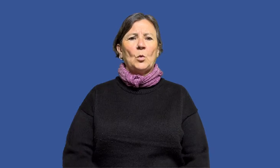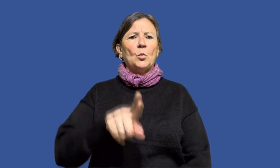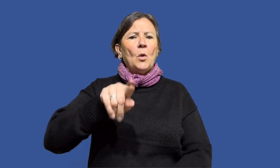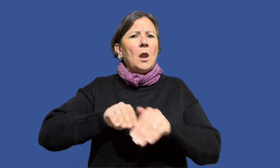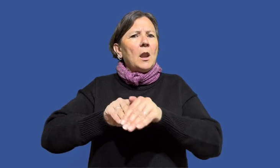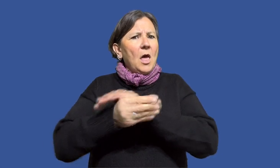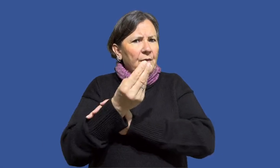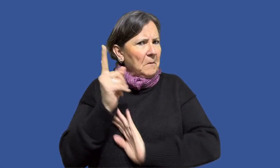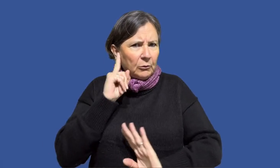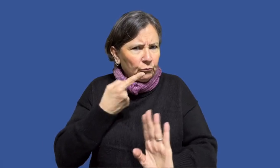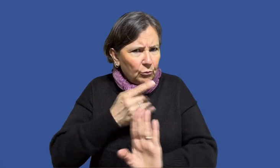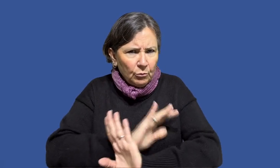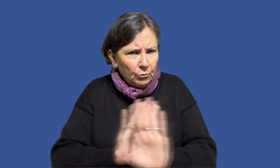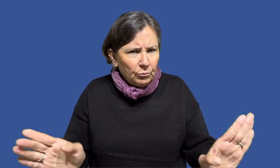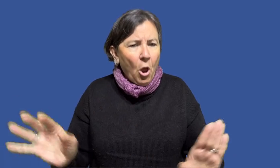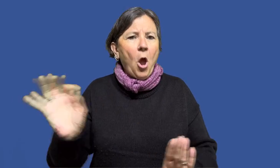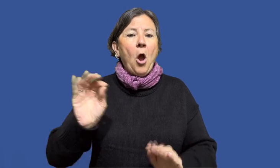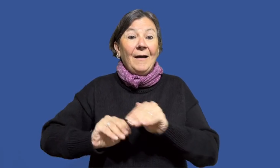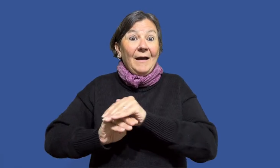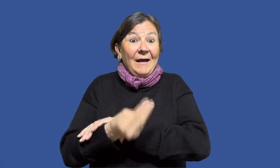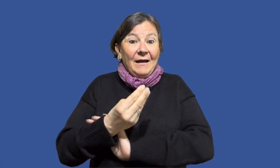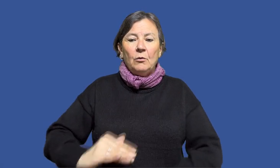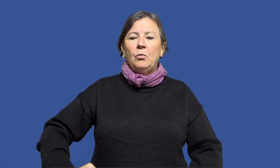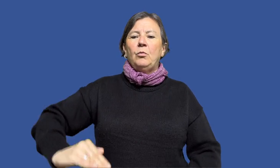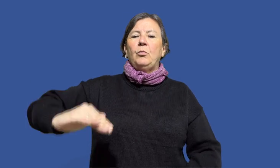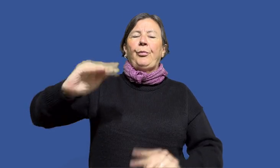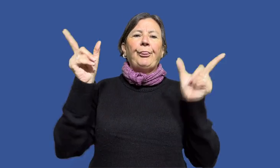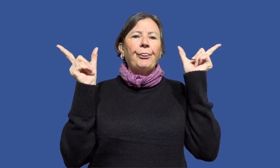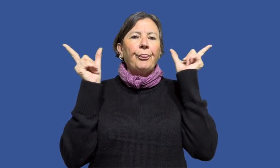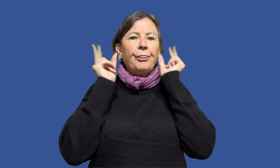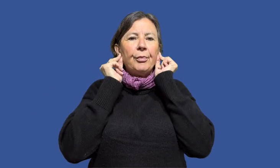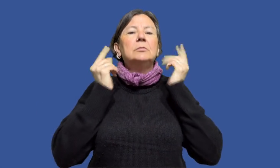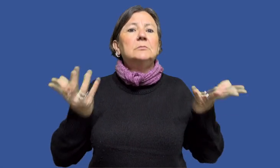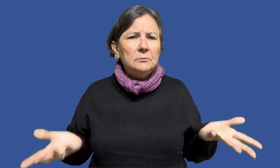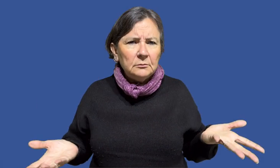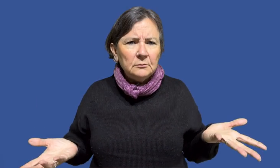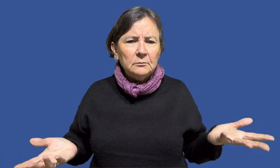Ets sord de naixement o has perdut audició més tard?